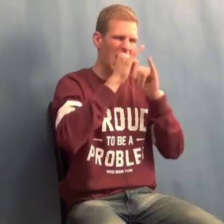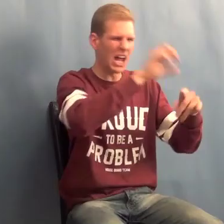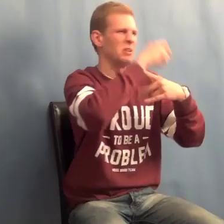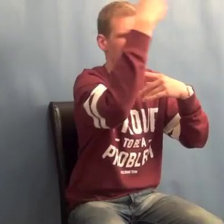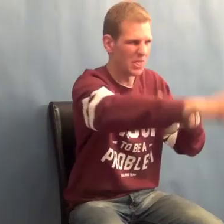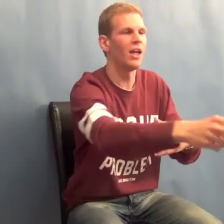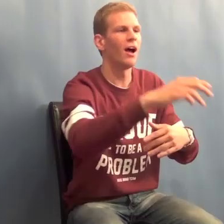Wyrzuciła go.